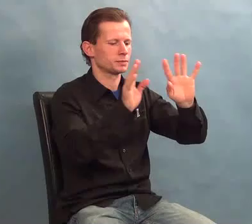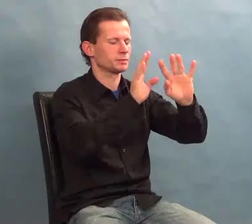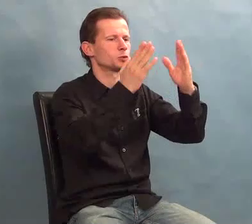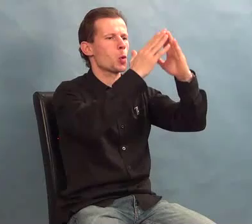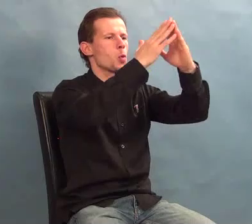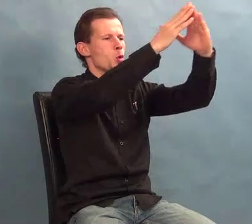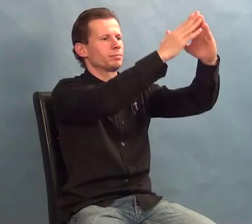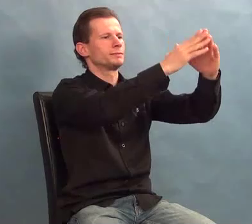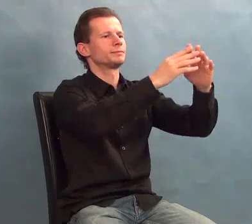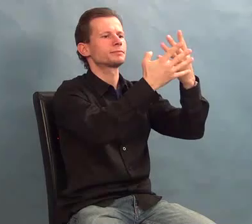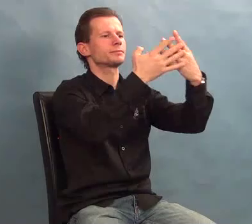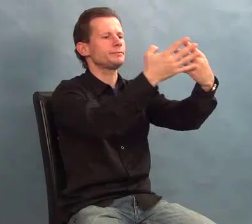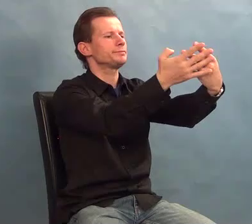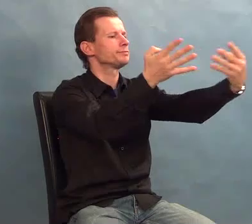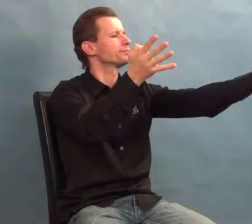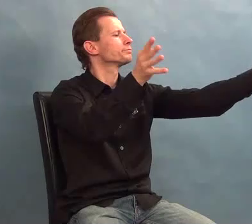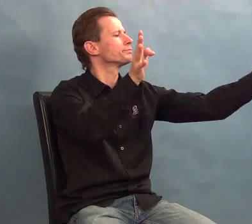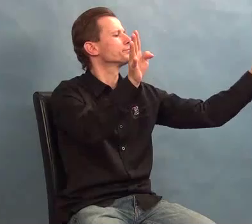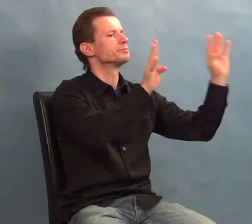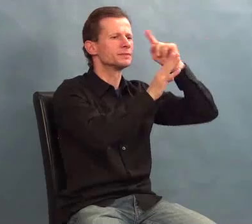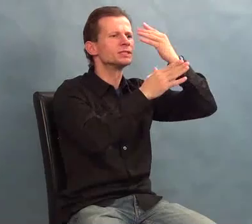Dom był ogrodzony płotem.